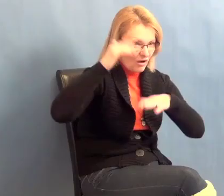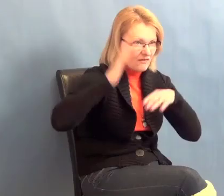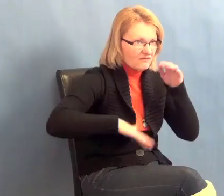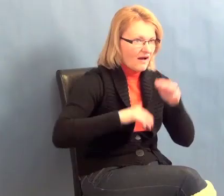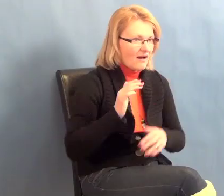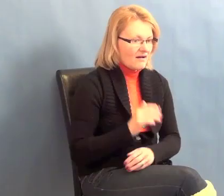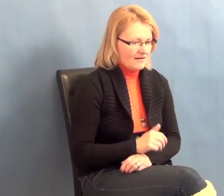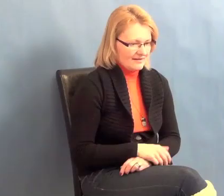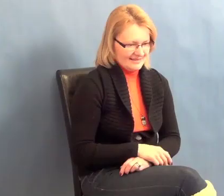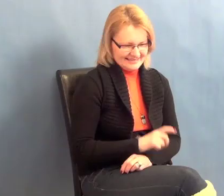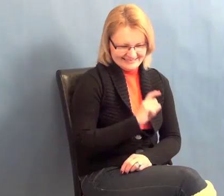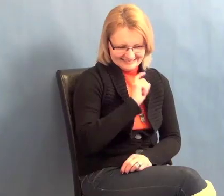Niemożliwe.